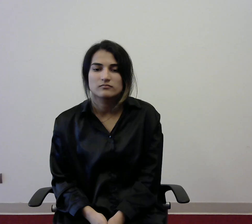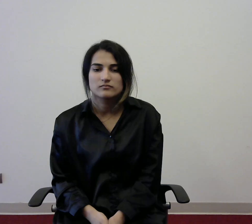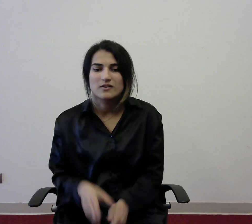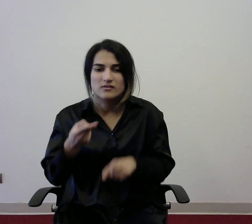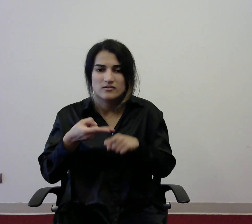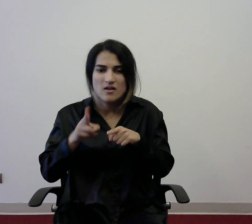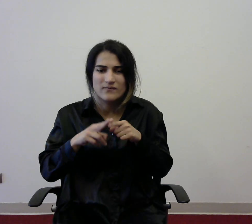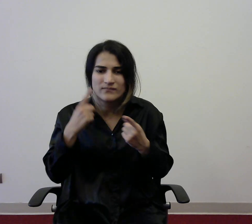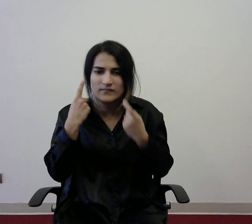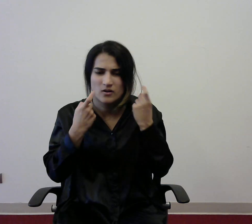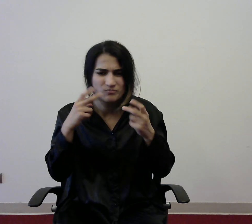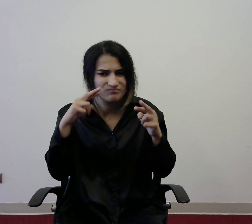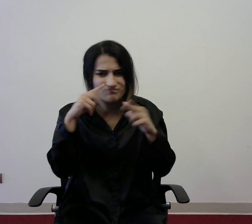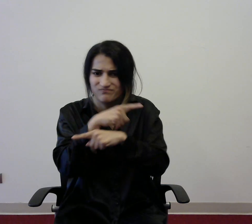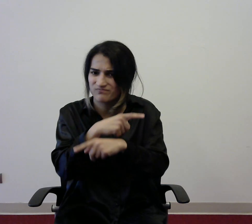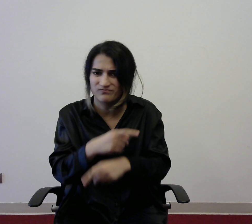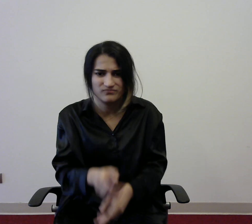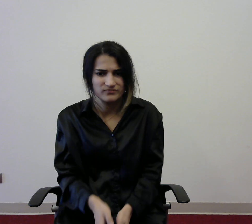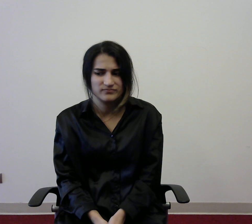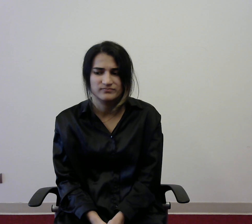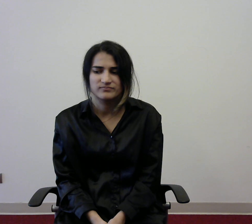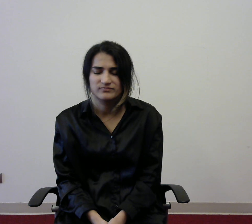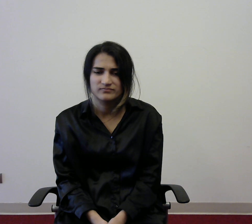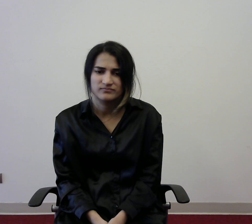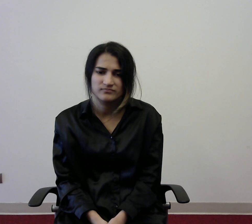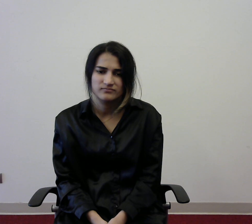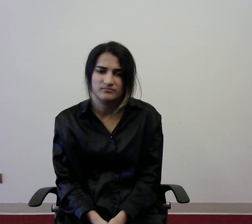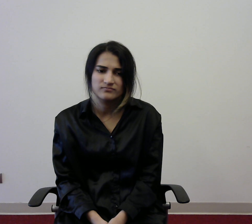Bu məlumat səhvdir